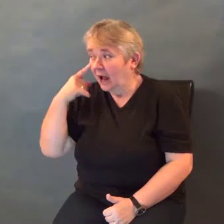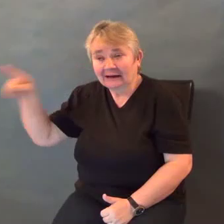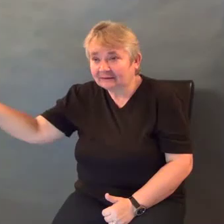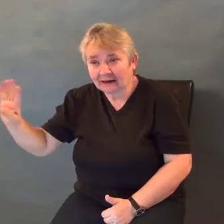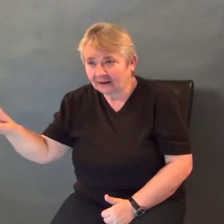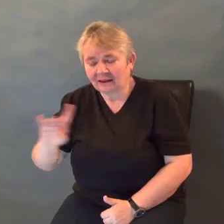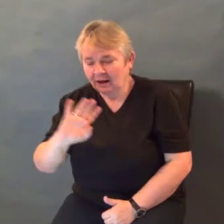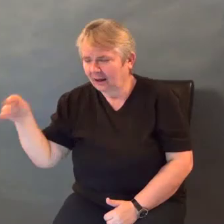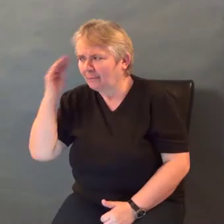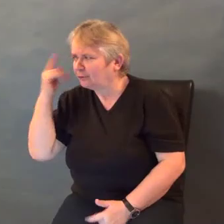Nie patrzymy na nią.